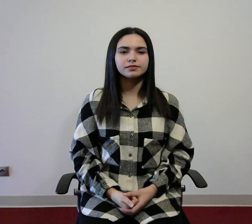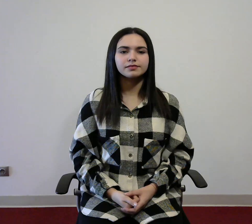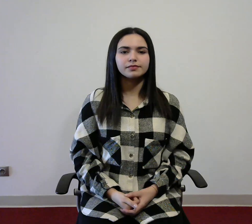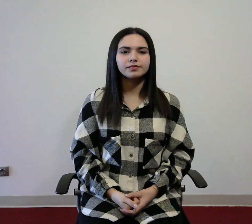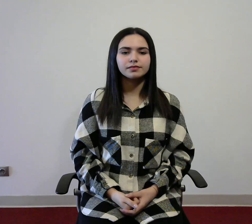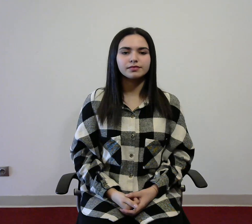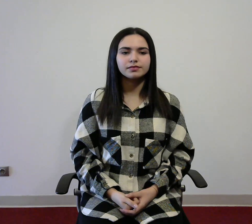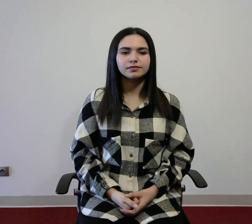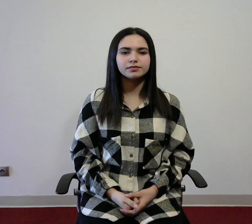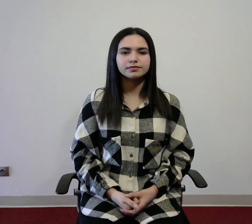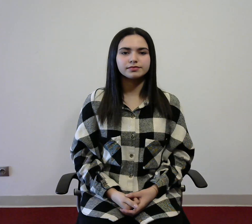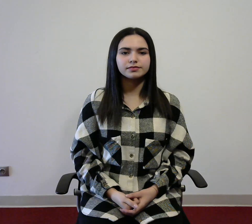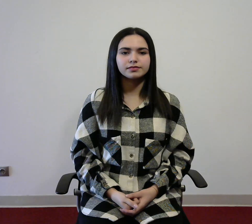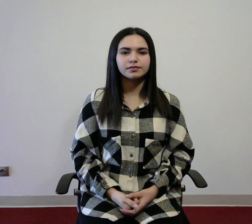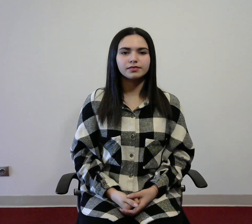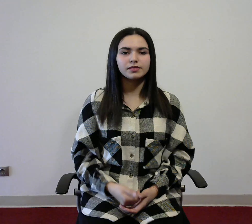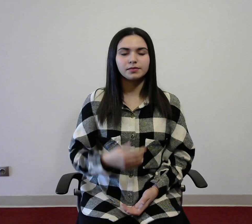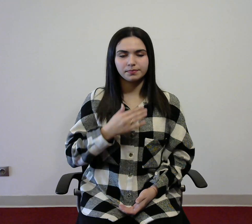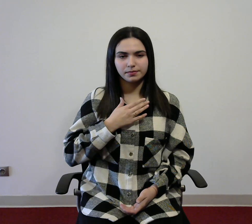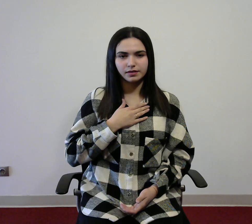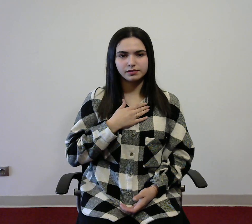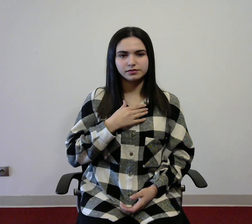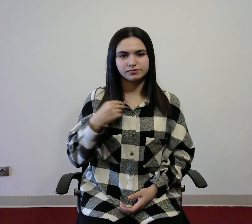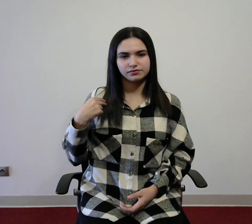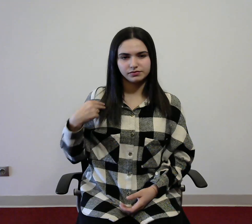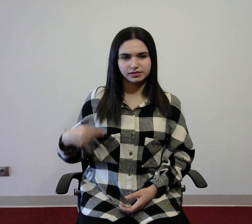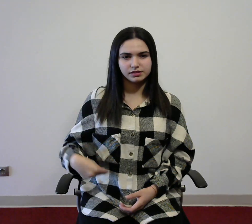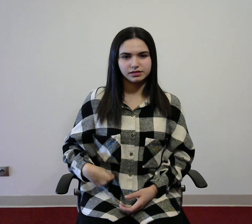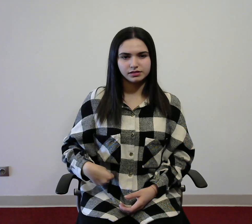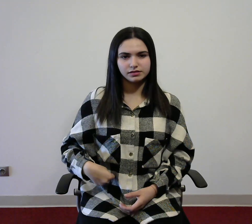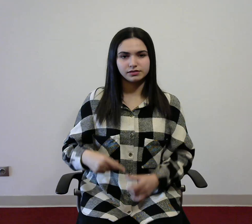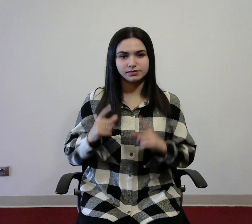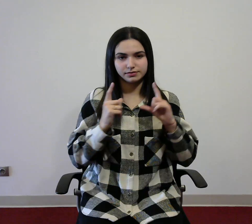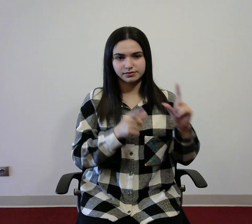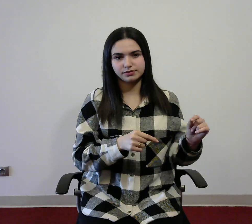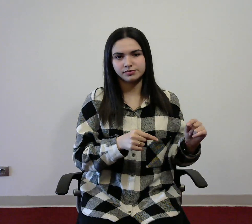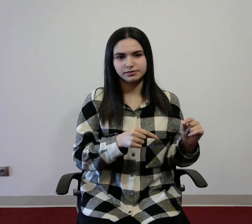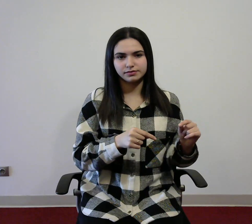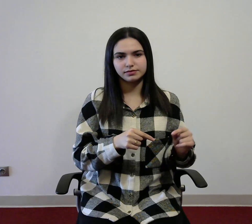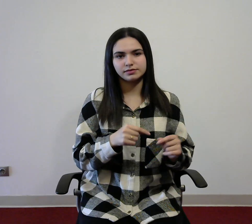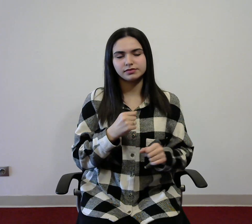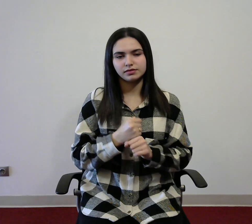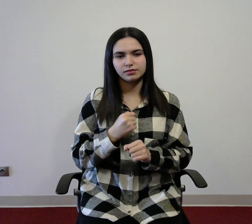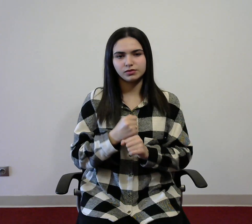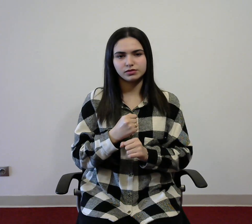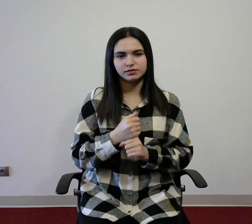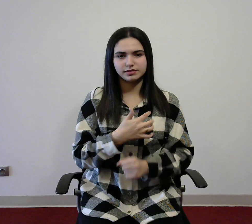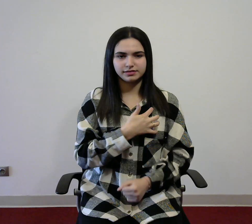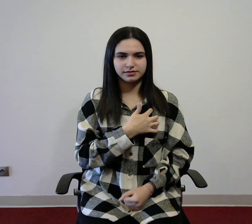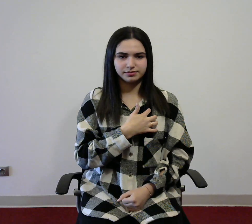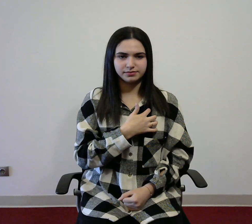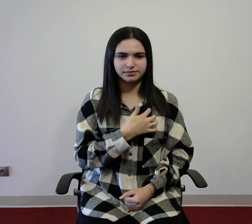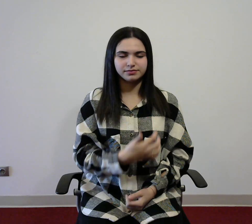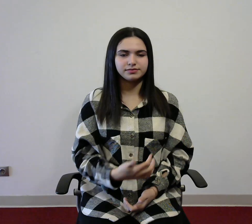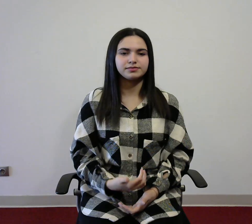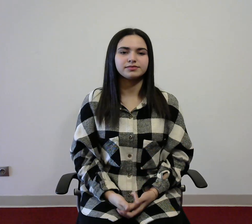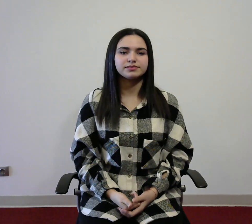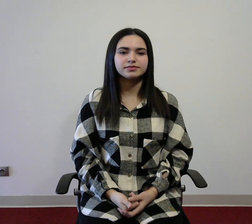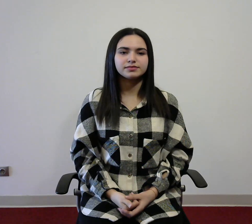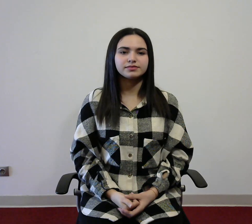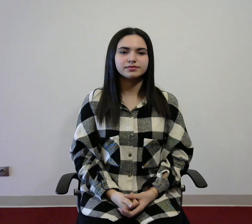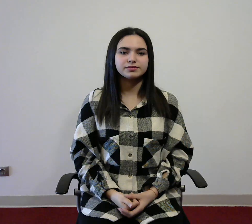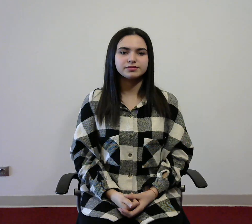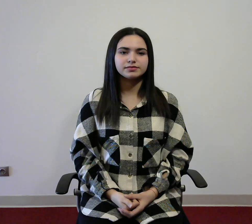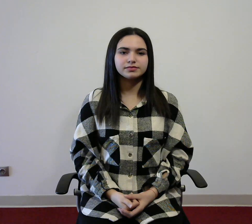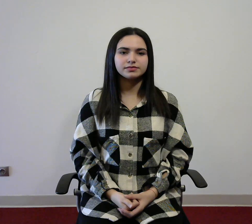Mən Fransaya səyahet etmək istəyirəm